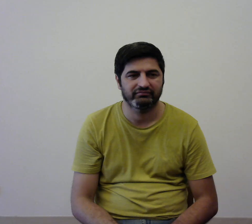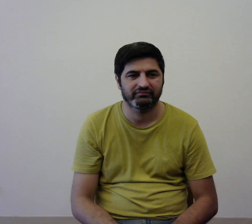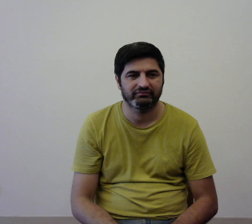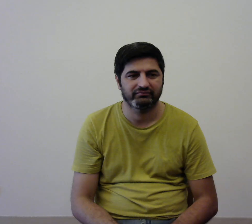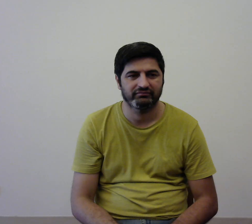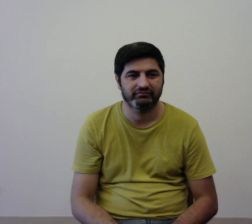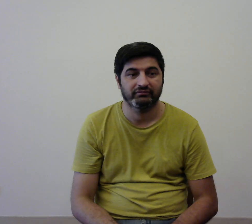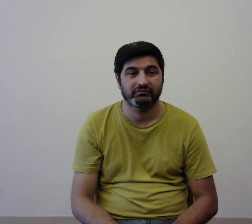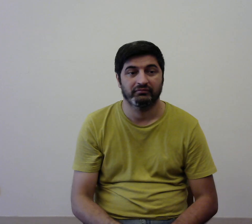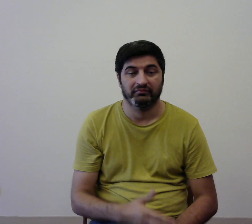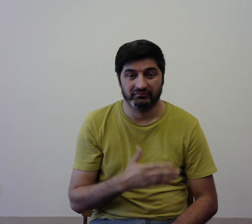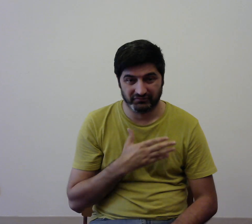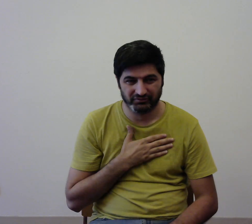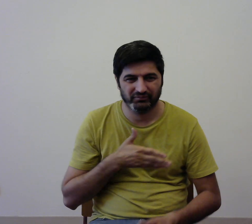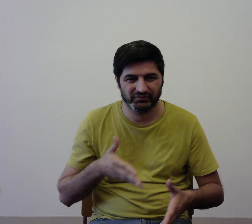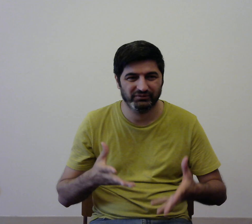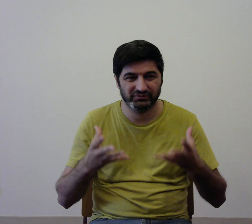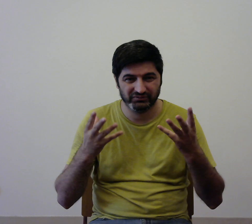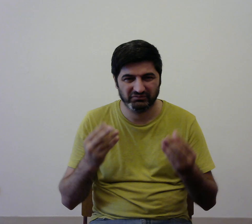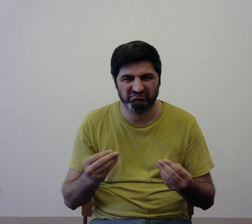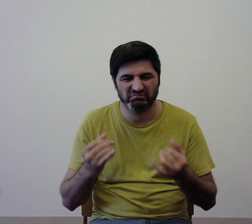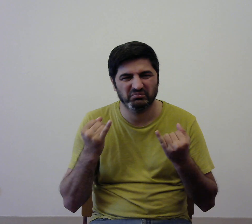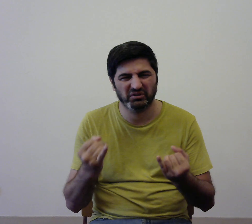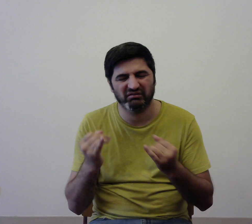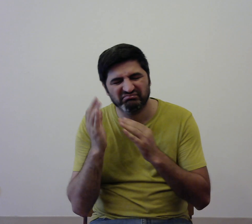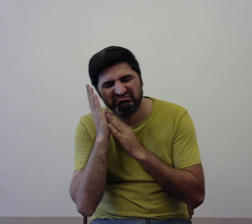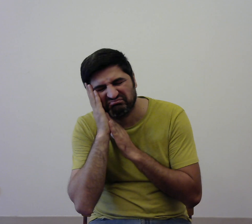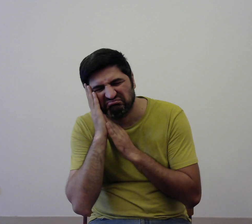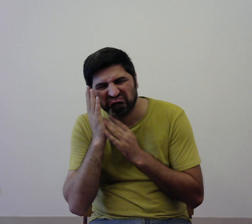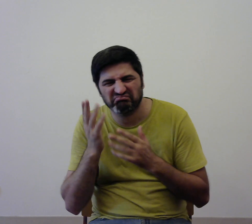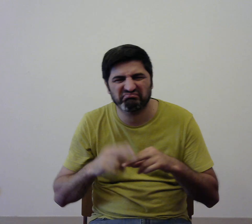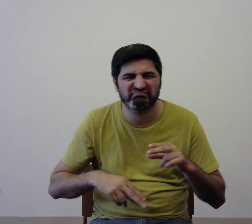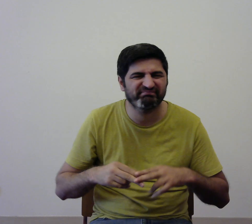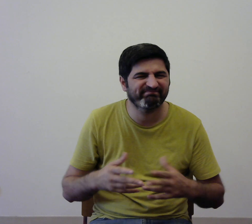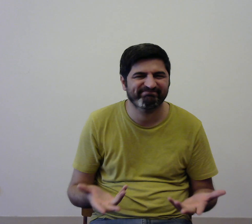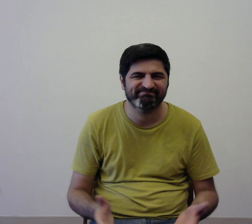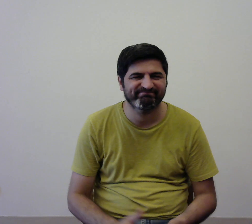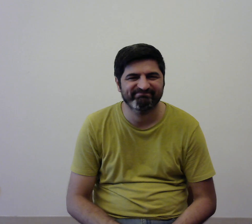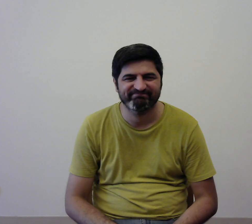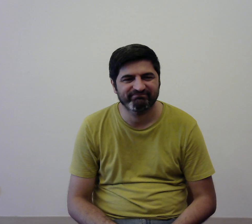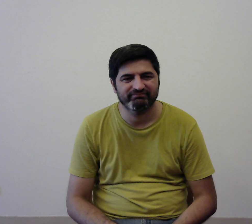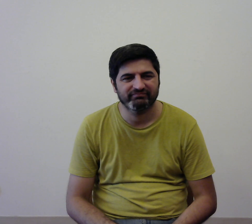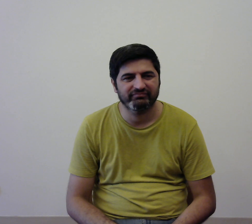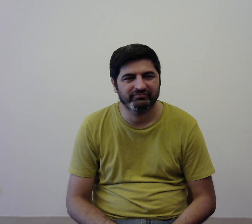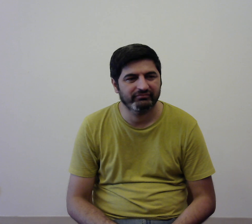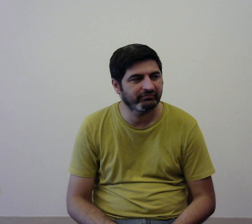Mən bu gün pis yatmışam